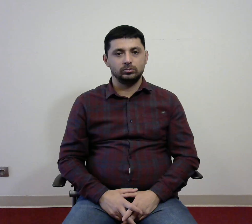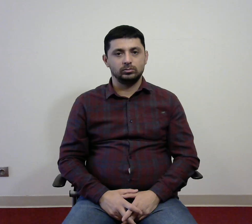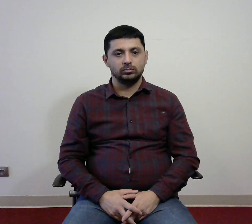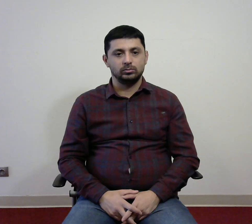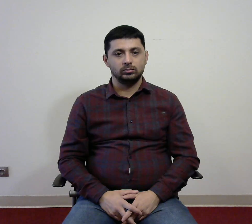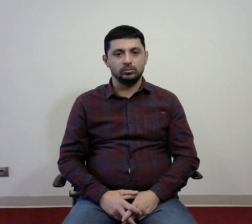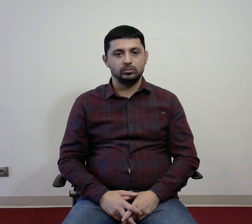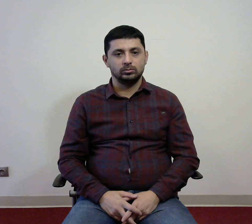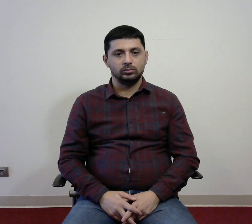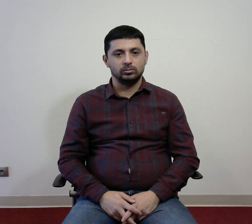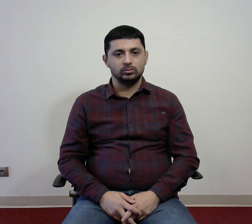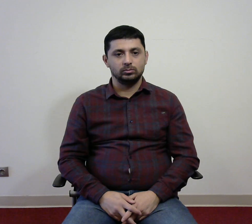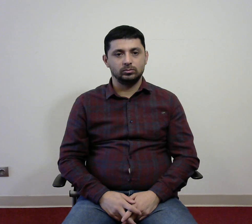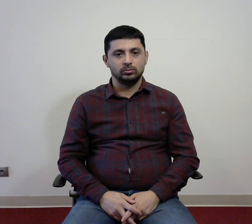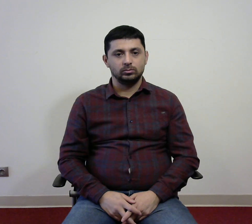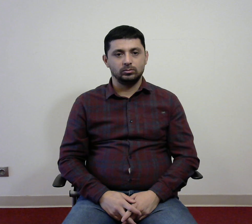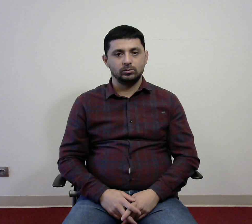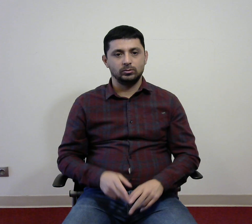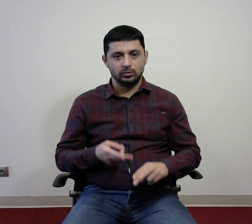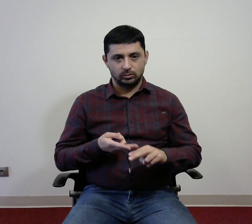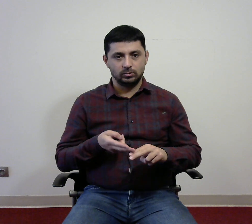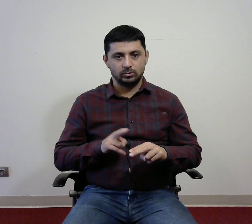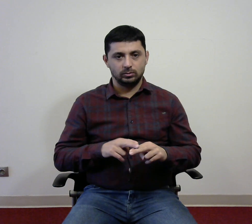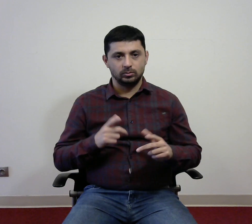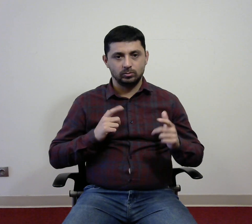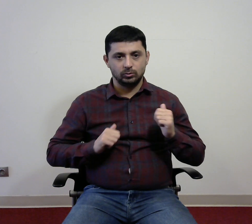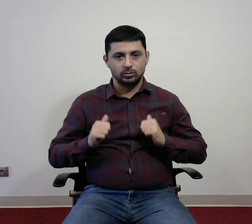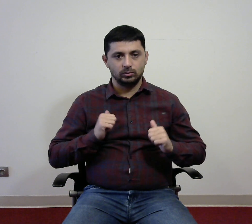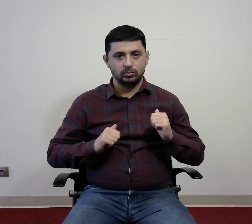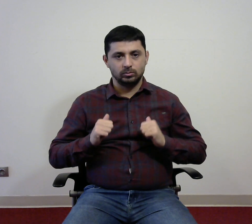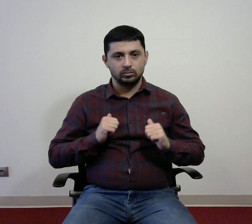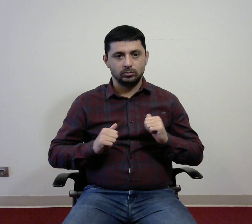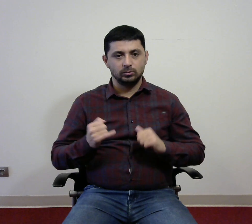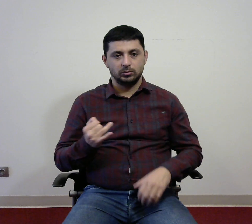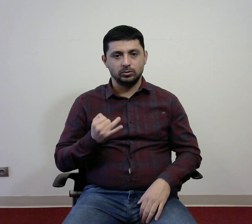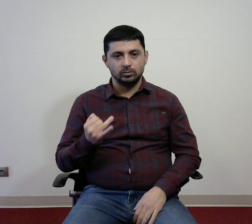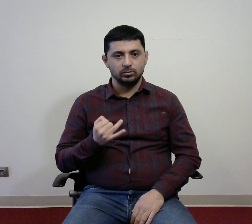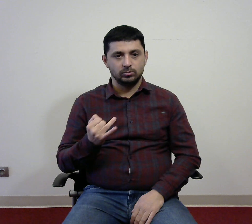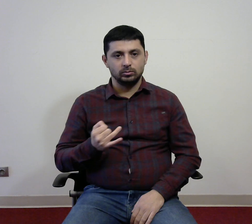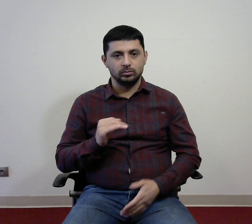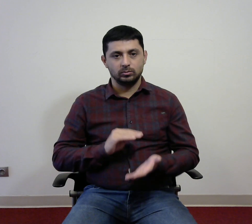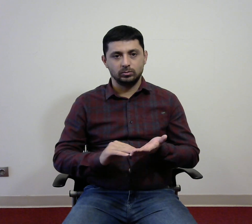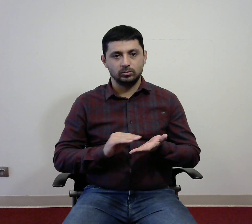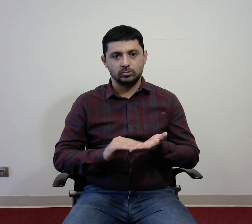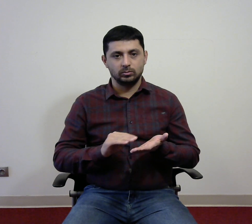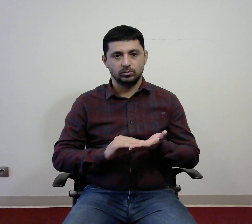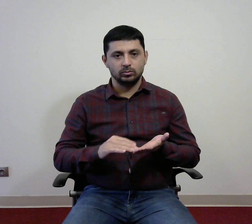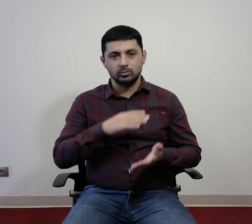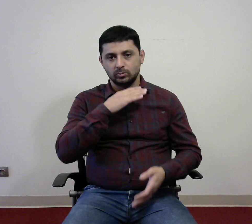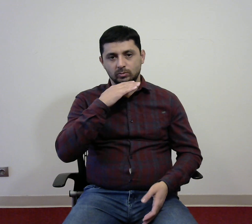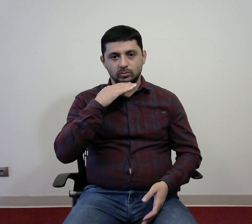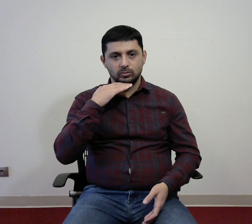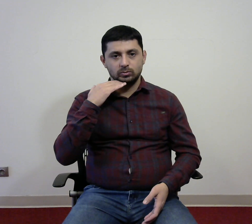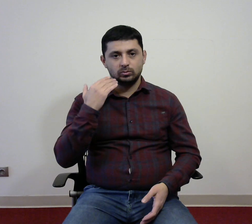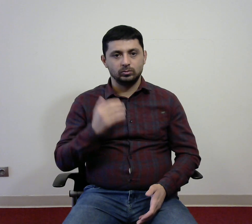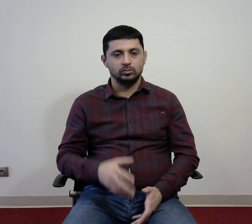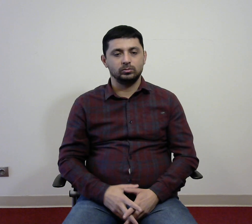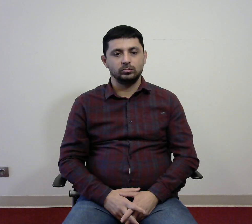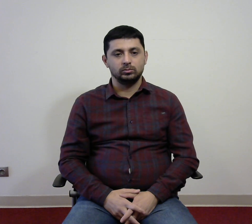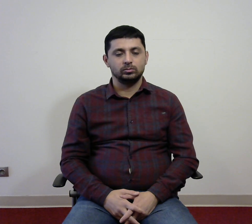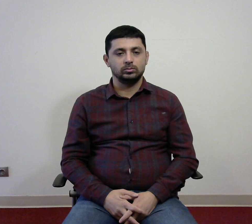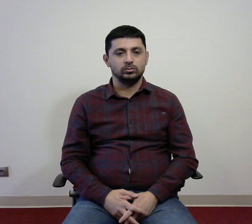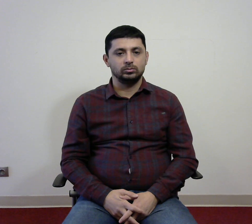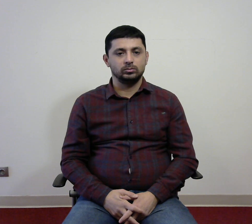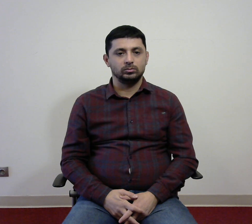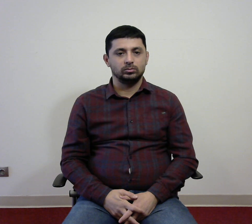Bu müəllimin maraqlı yazıları çoxdur